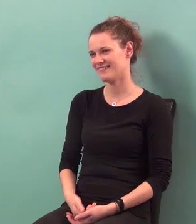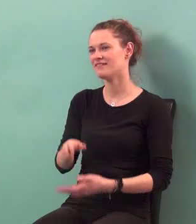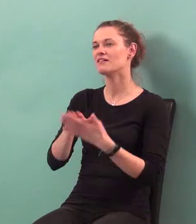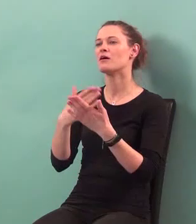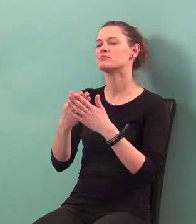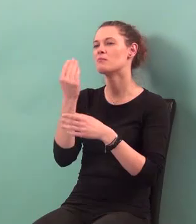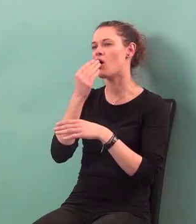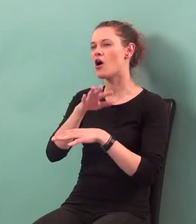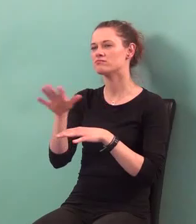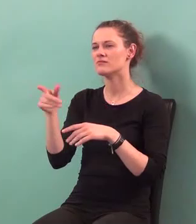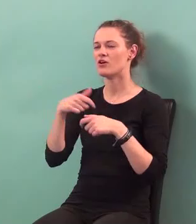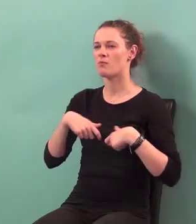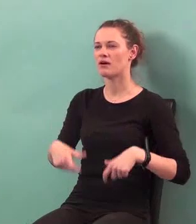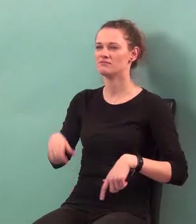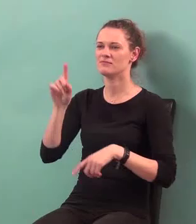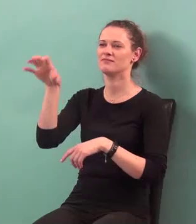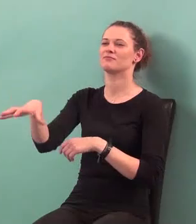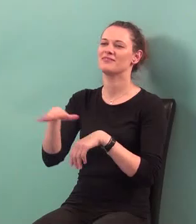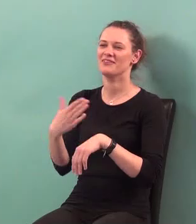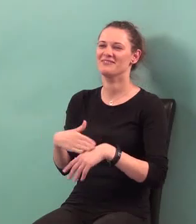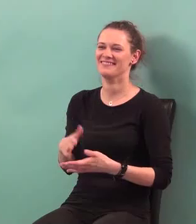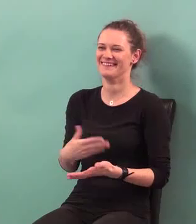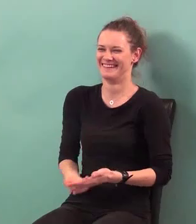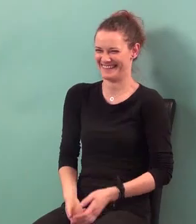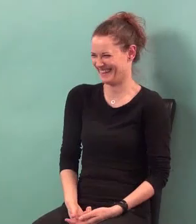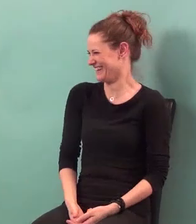Na przykład nad morzem, jest taka plaża dla naturystów.